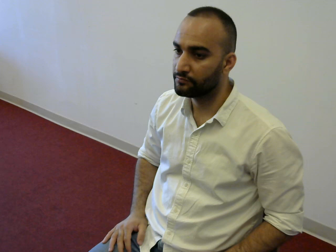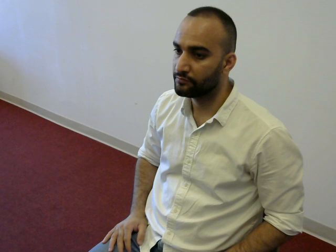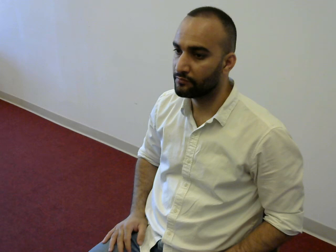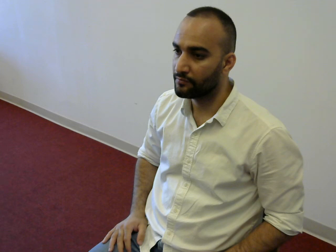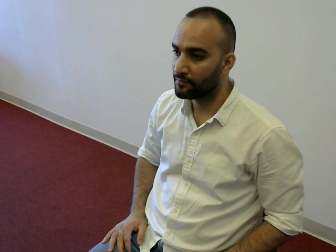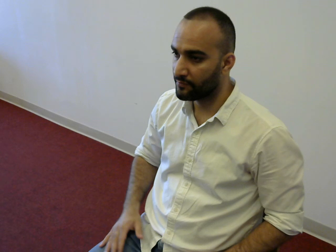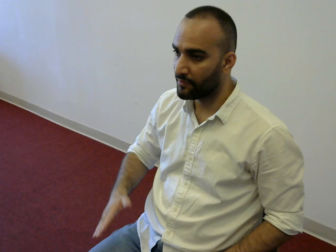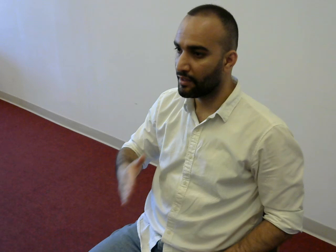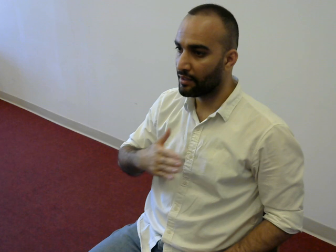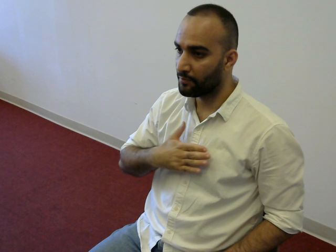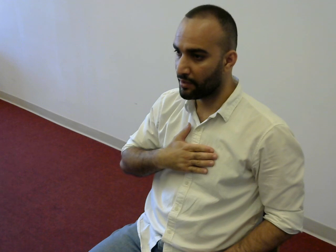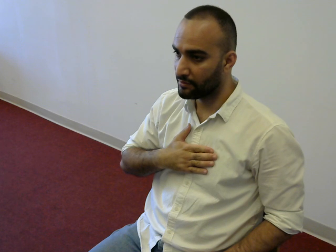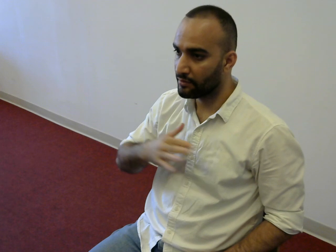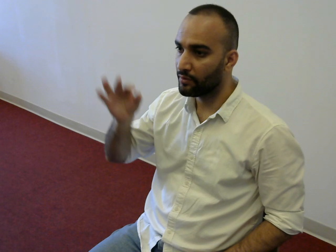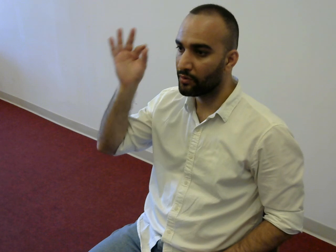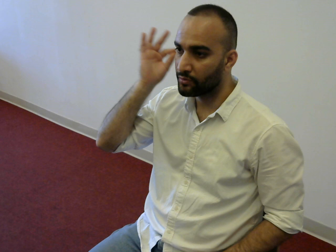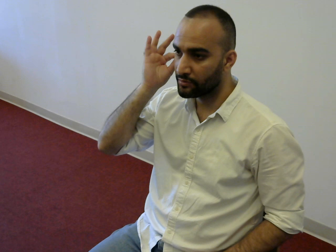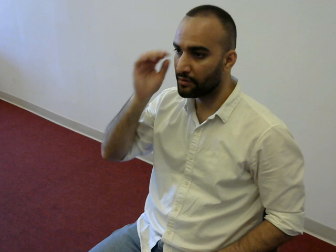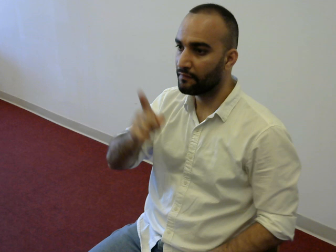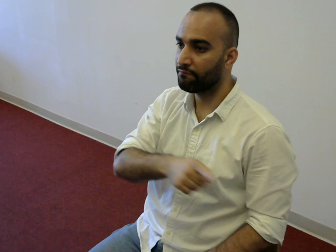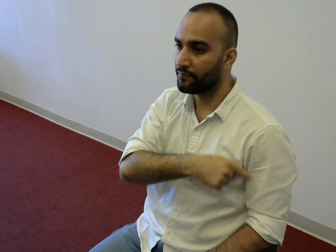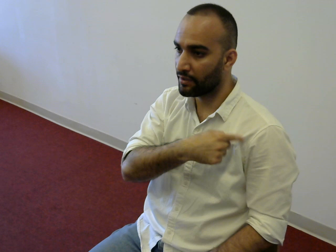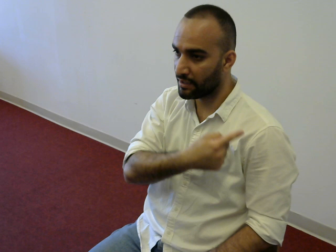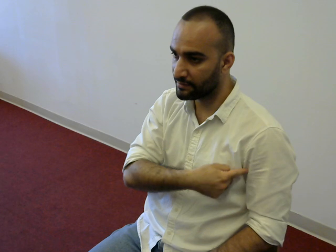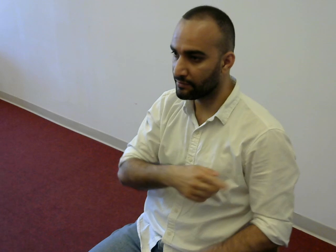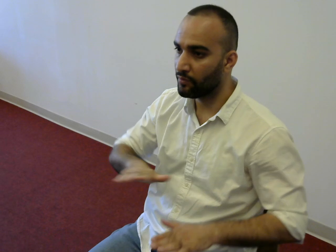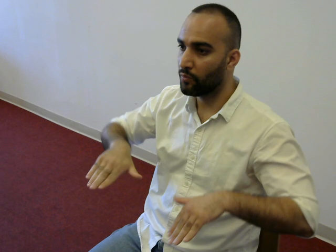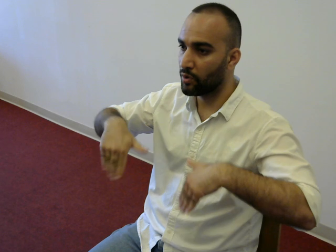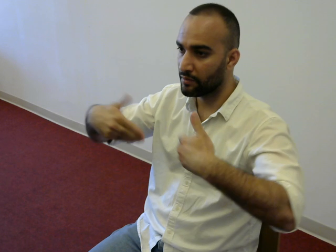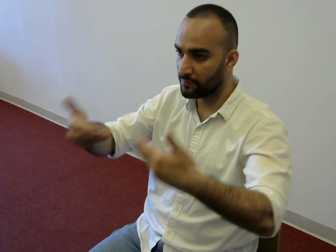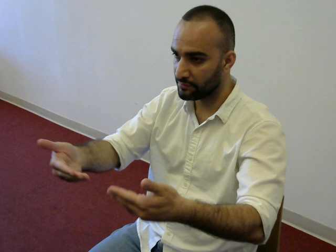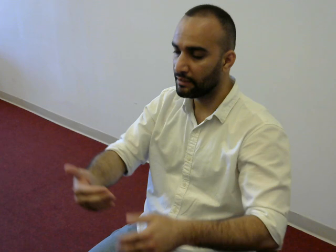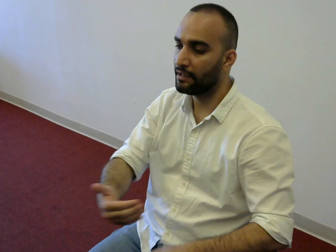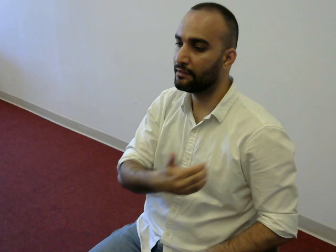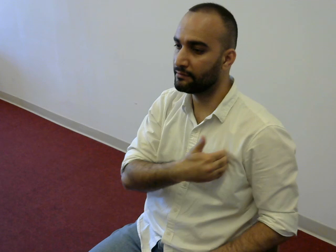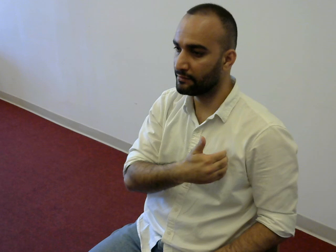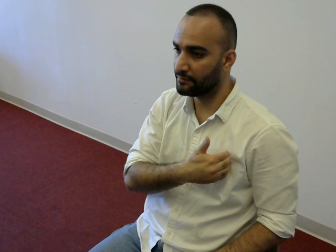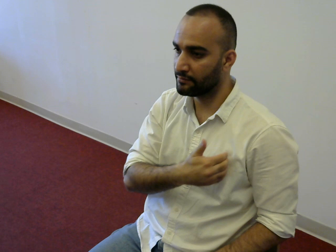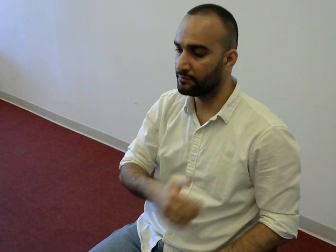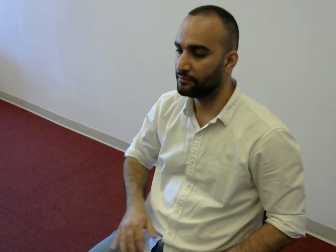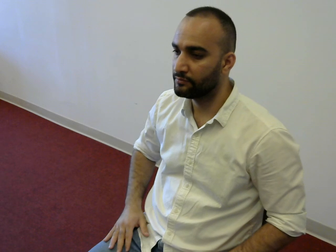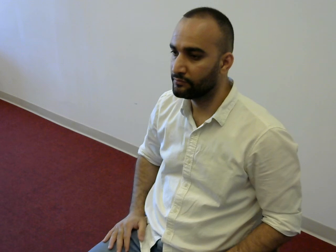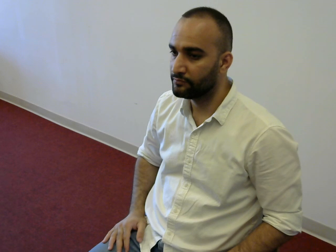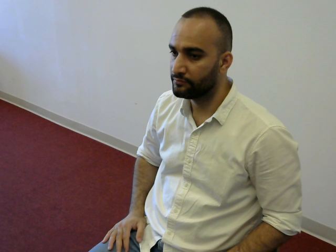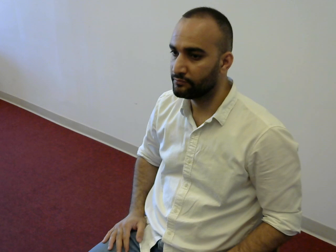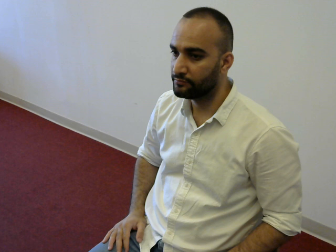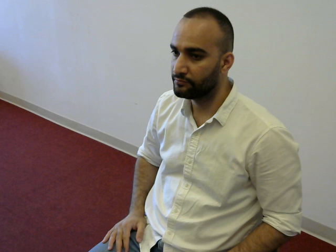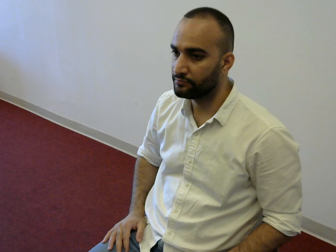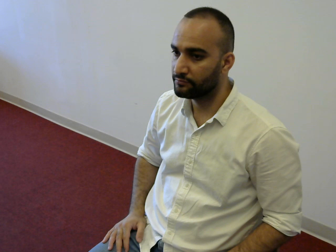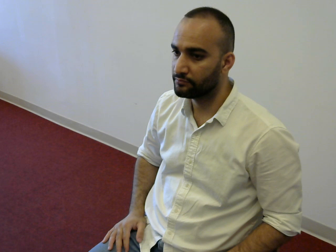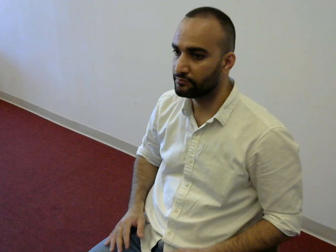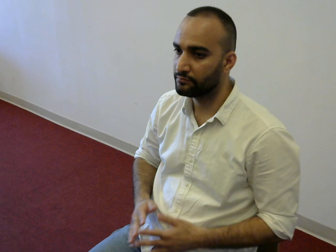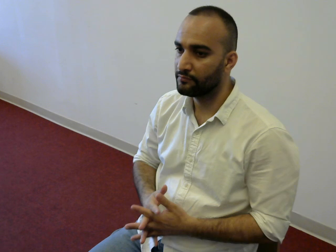Mən tibb məntəqəsinə müraciət etmək istərdim